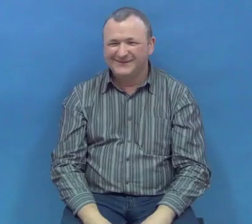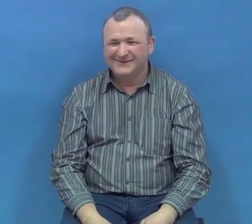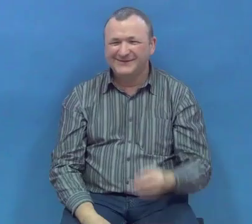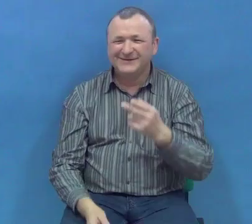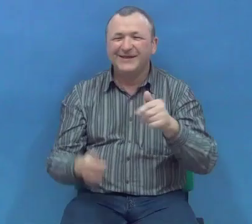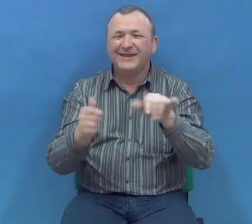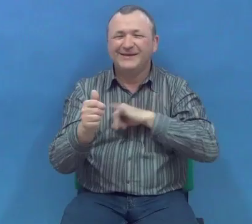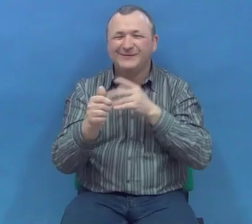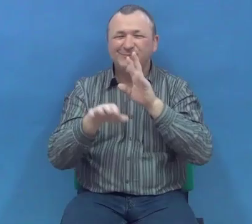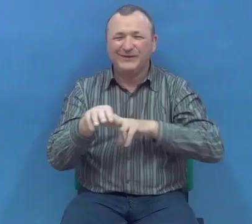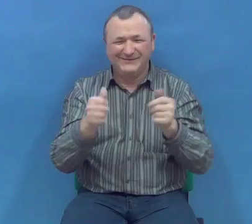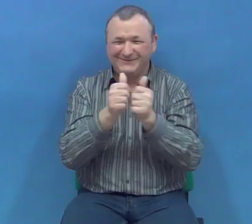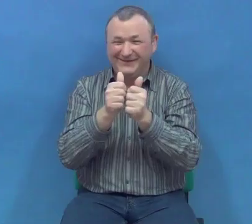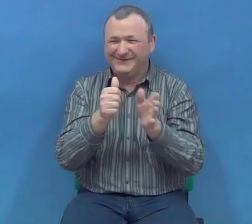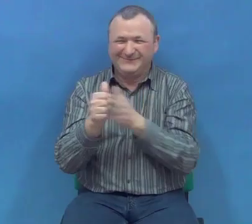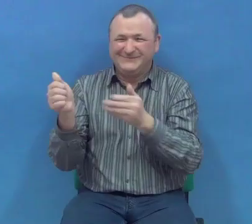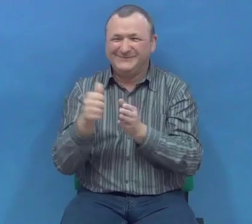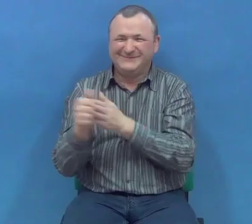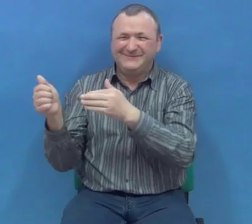Odpychał ciągle smarkacza.